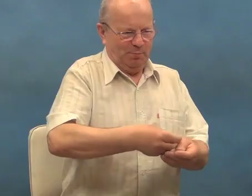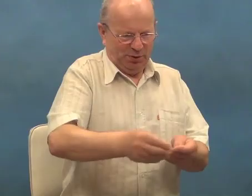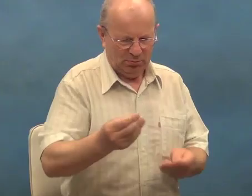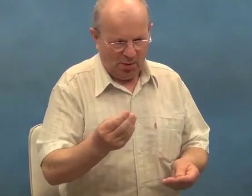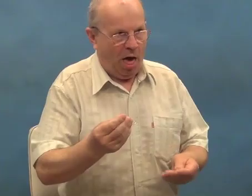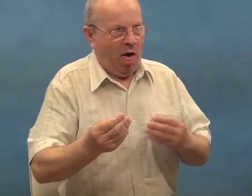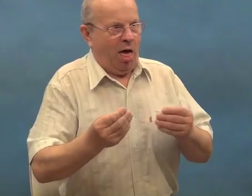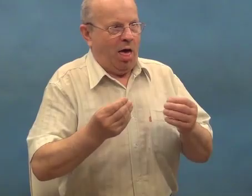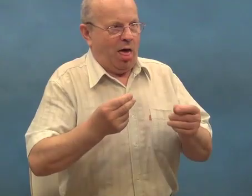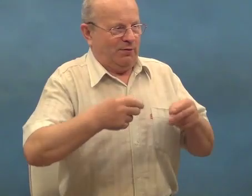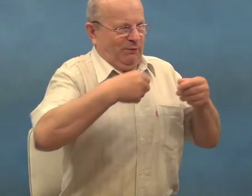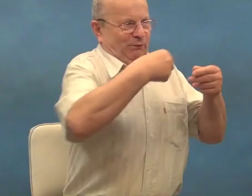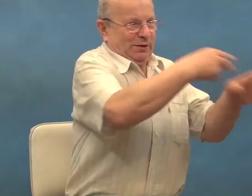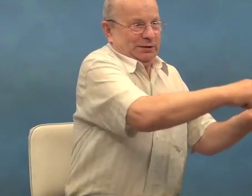Charlie Chaplin przyjął te pieniądze, ale ze strachu zaraz je zwrócił.